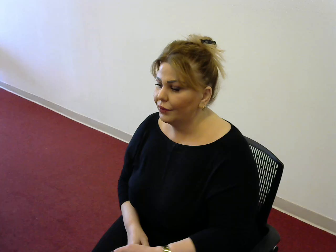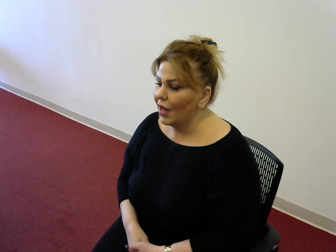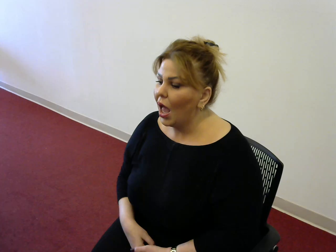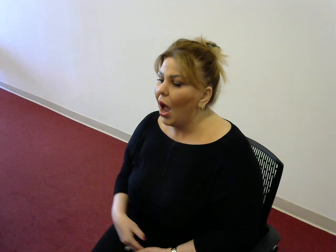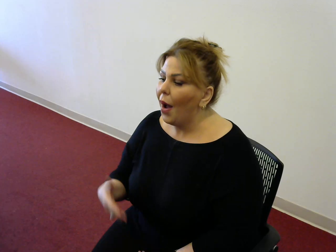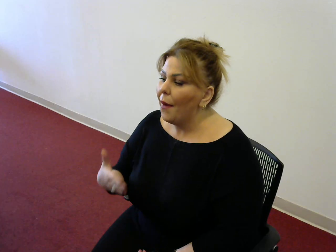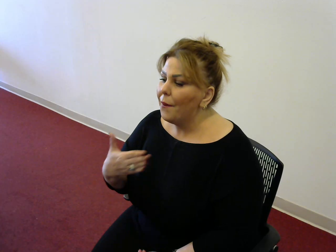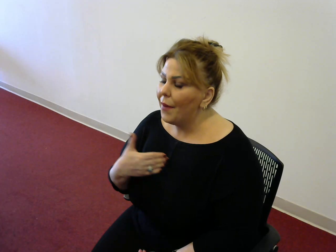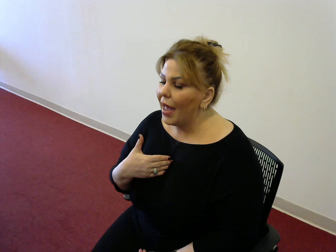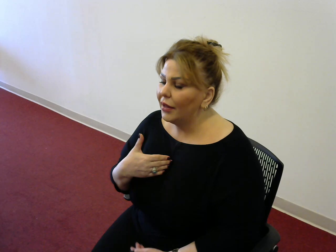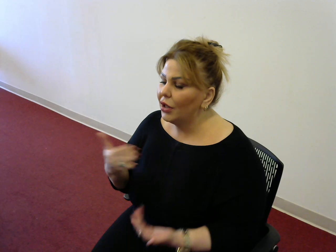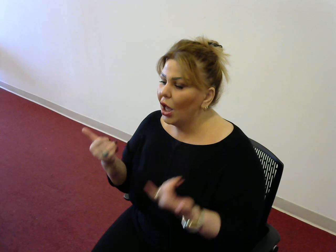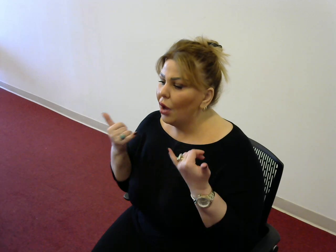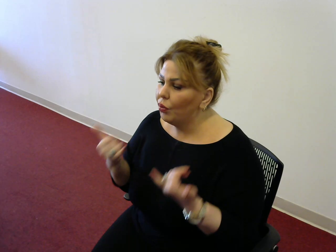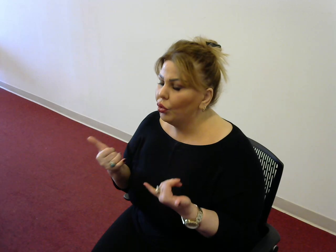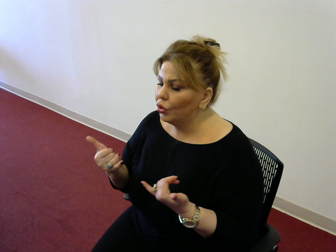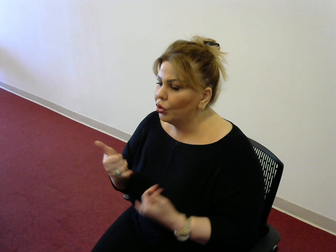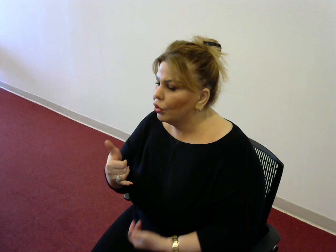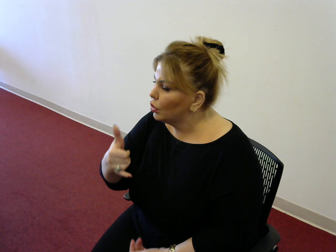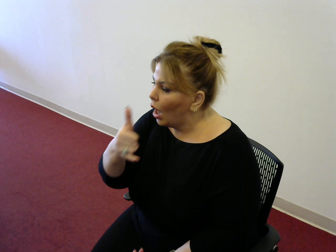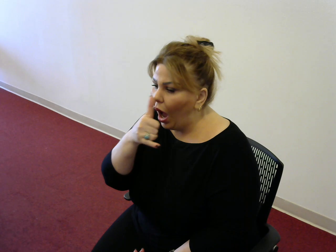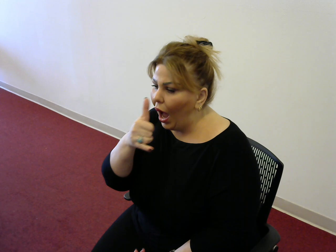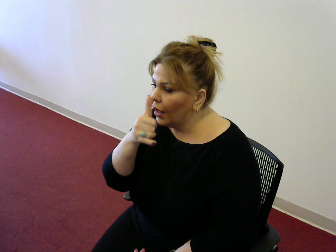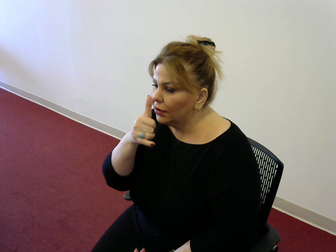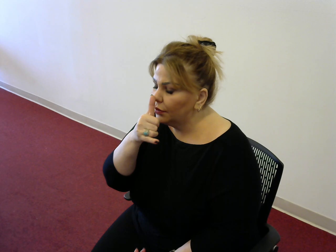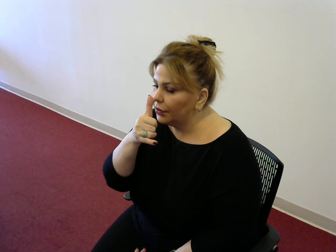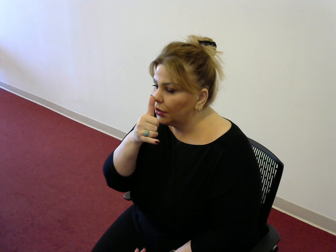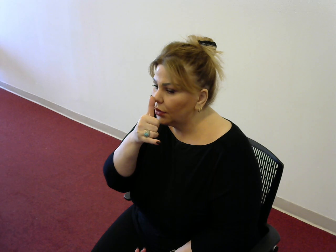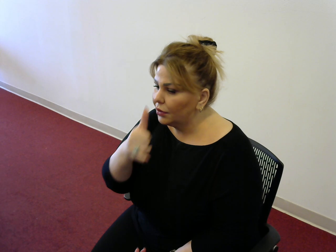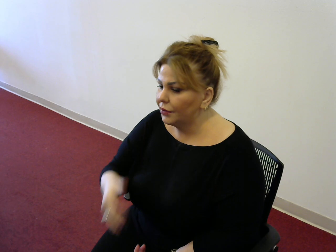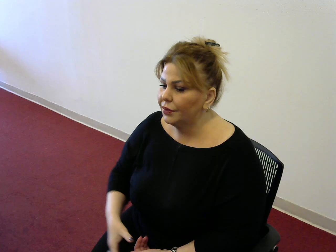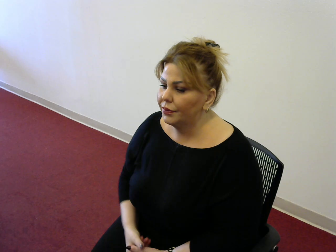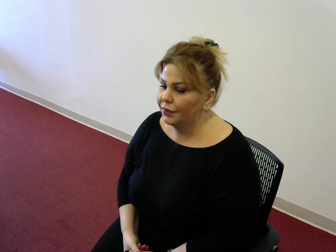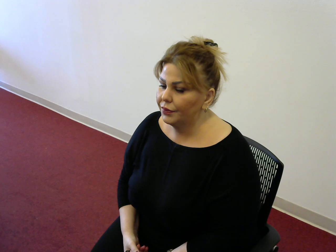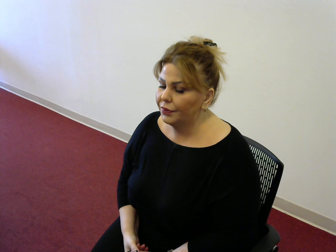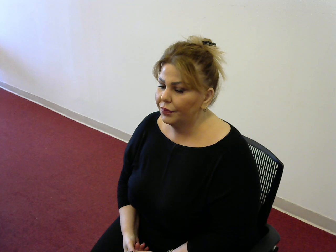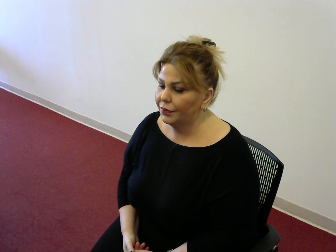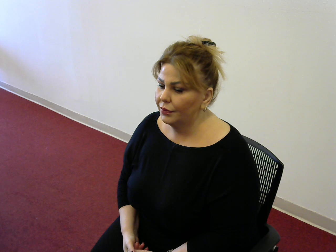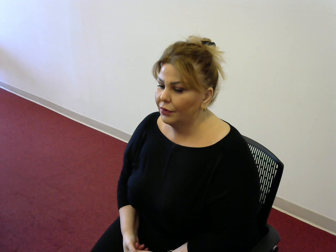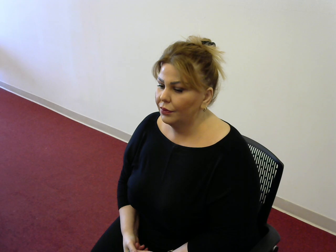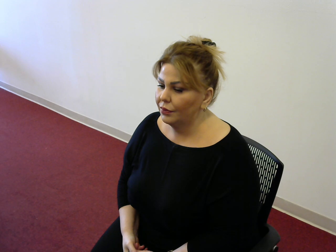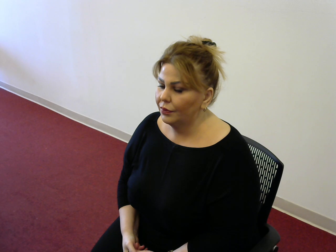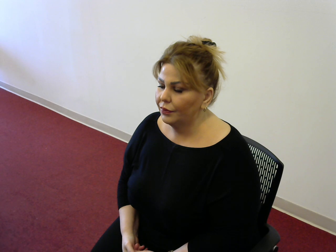Məndə bu gün alınmır